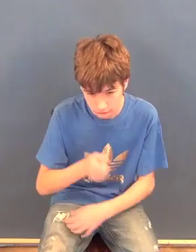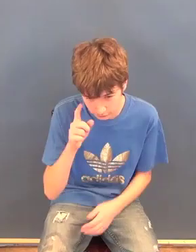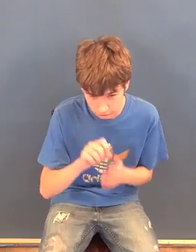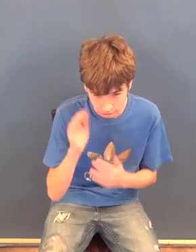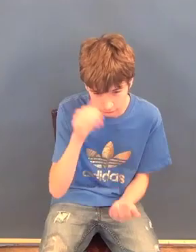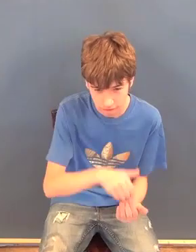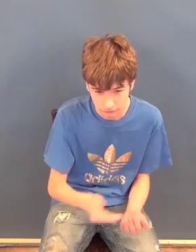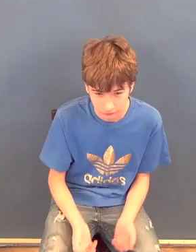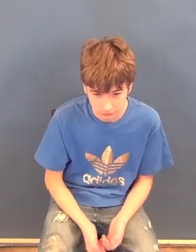Od rana do wieczora.